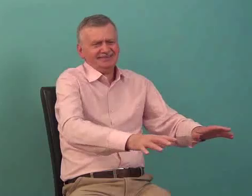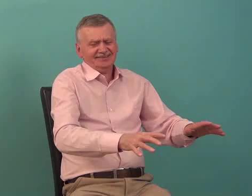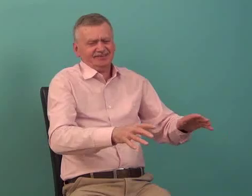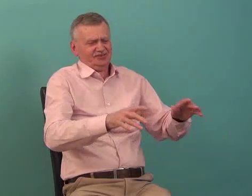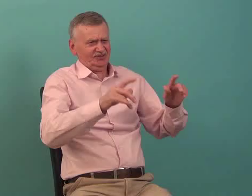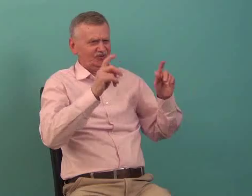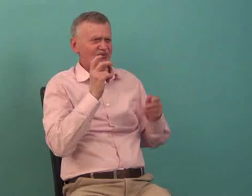Kurwa.